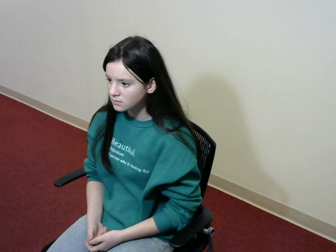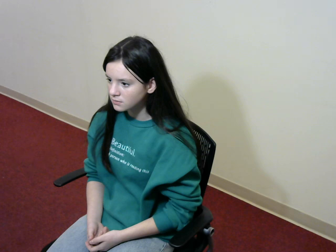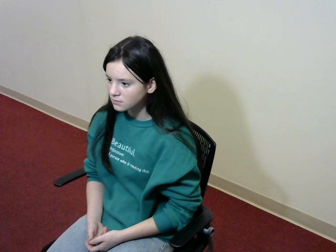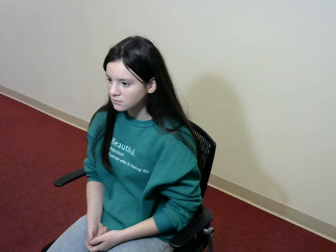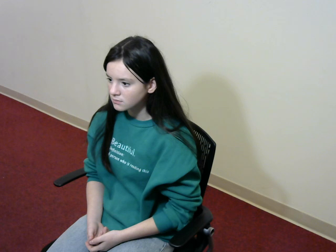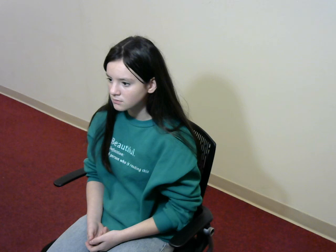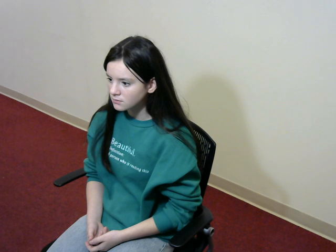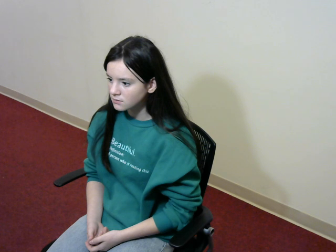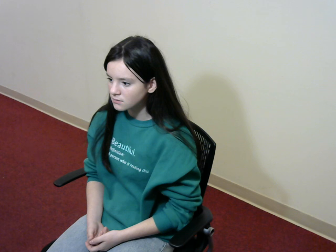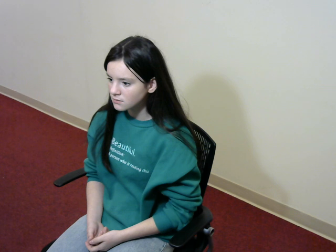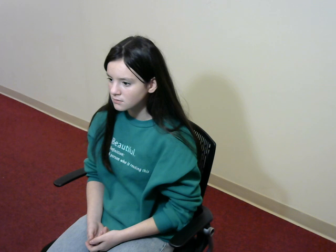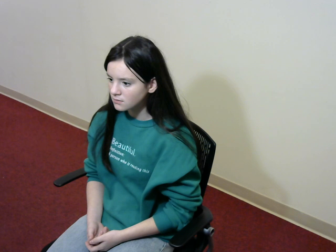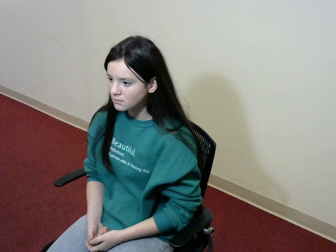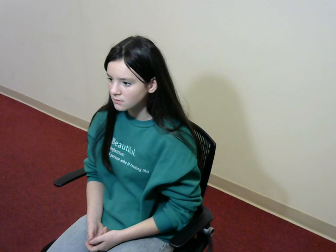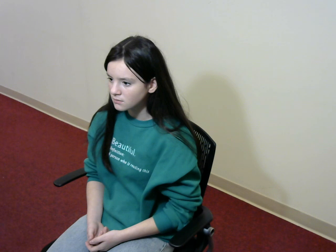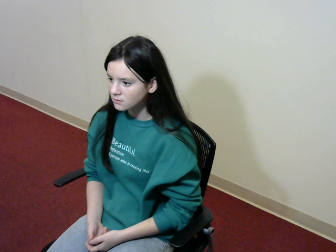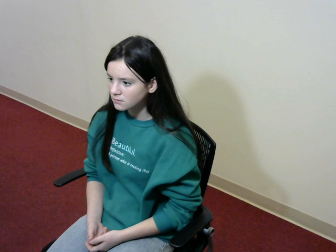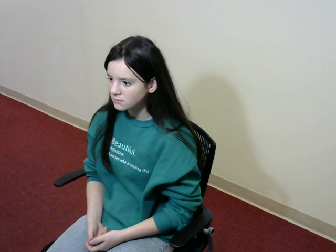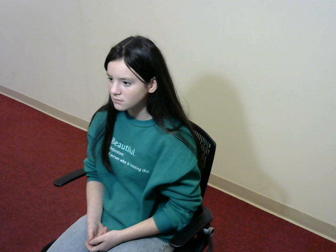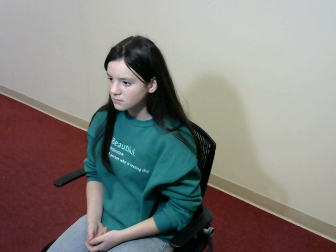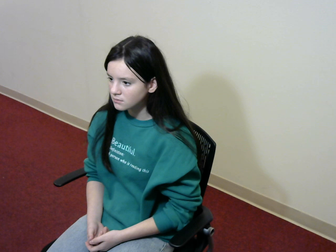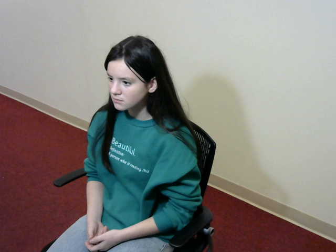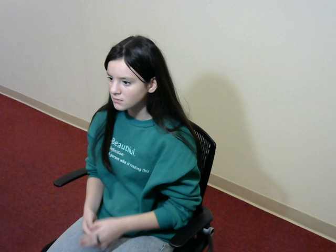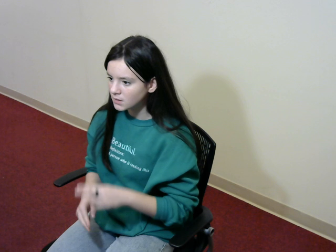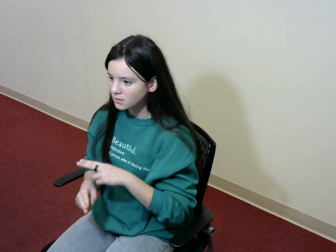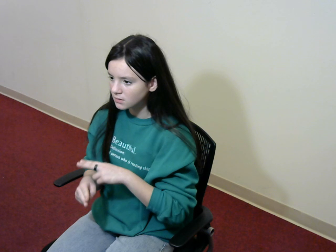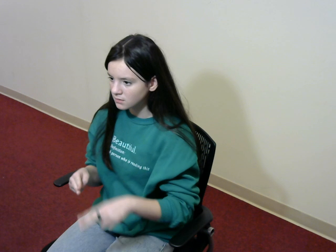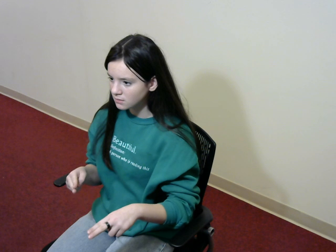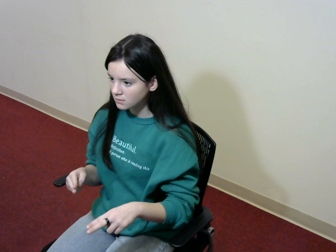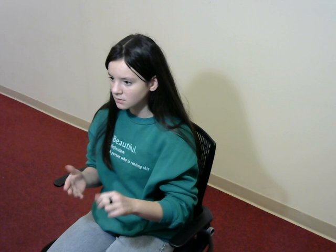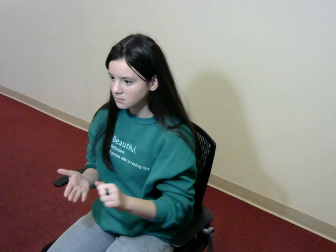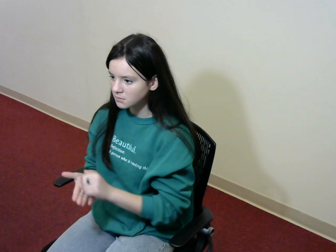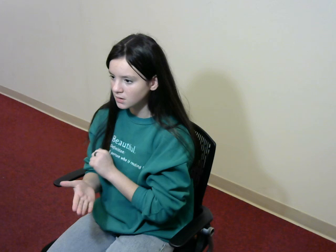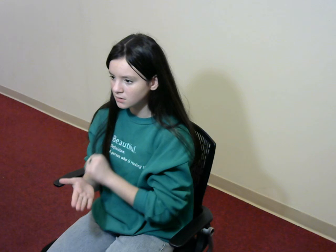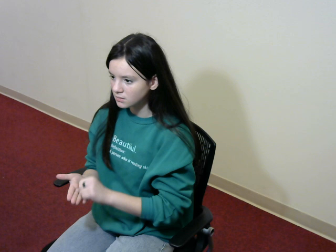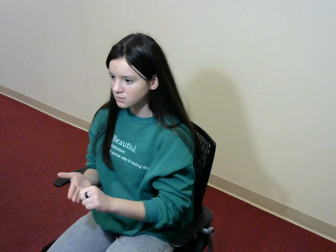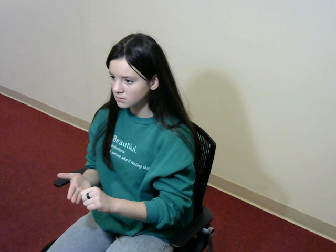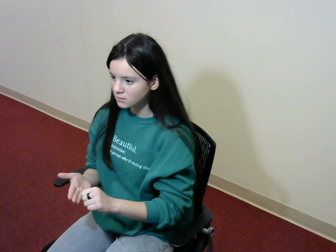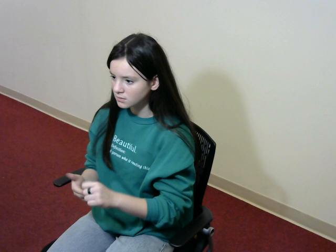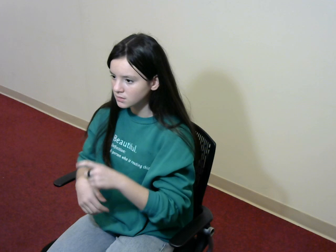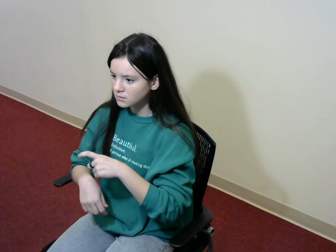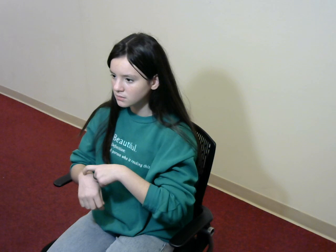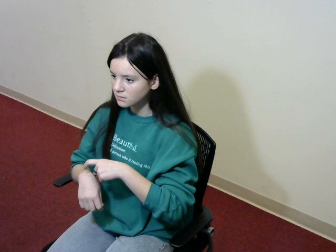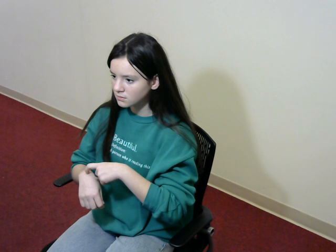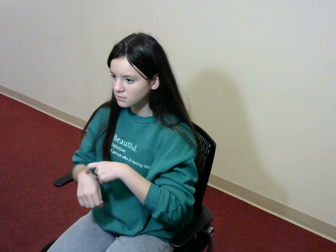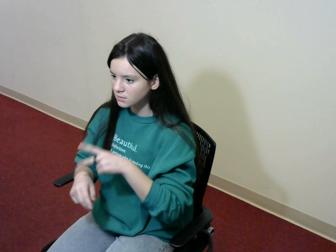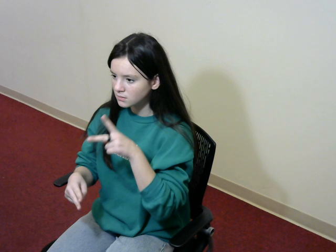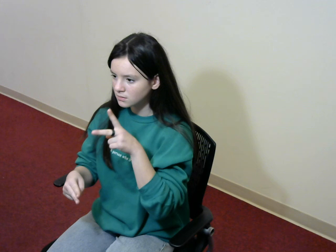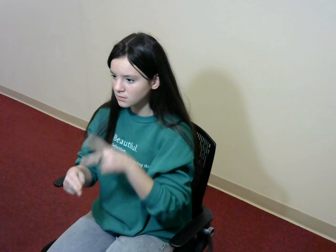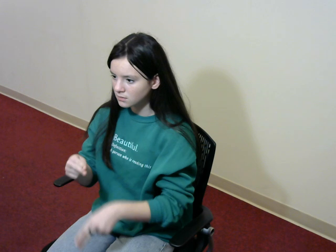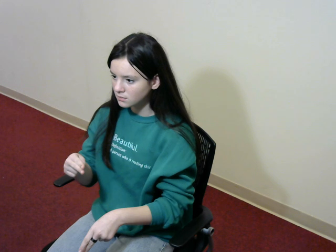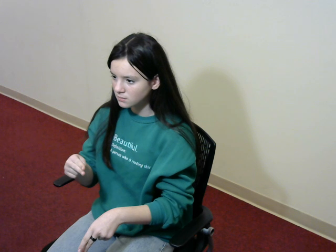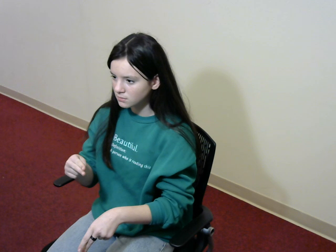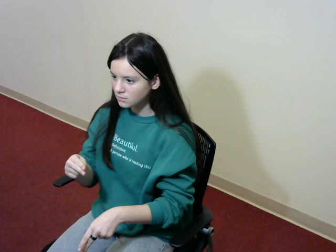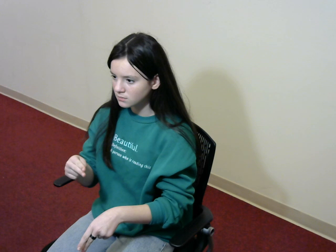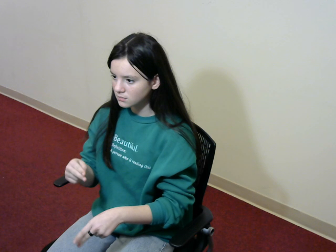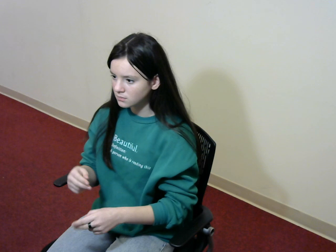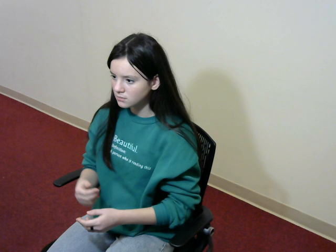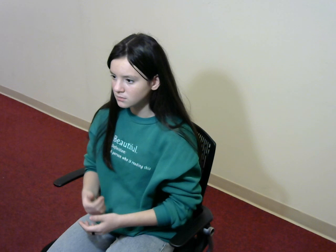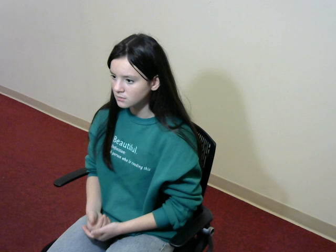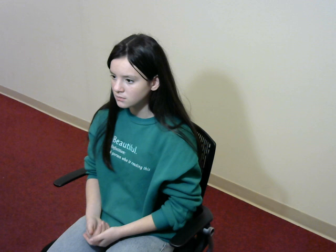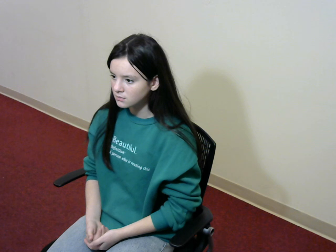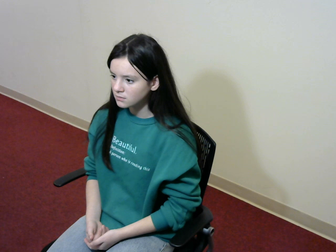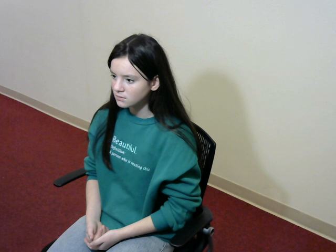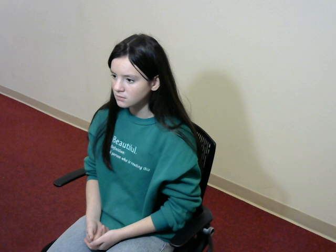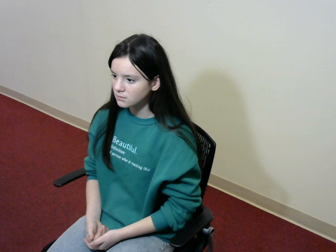İtmiş sənədin vaxtı bitib